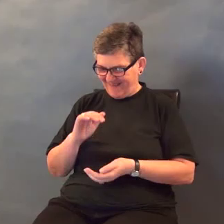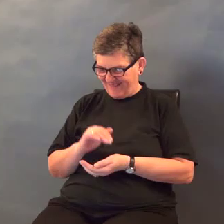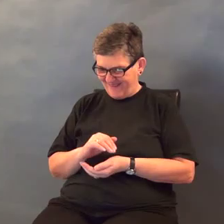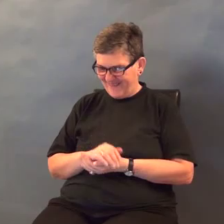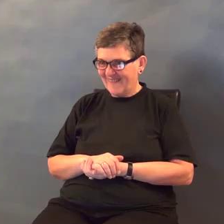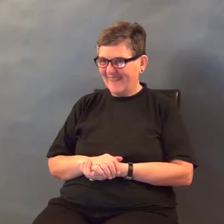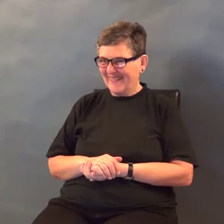Hamburger.